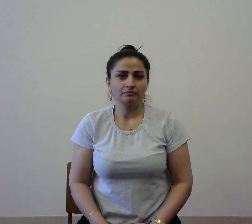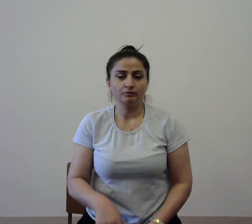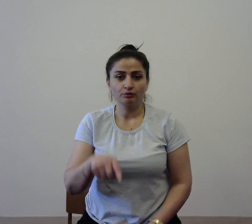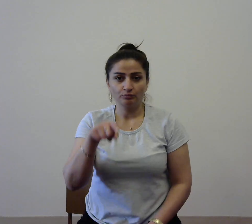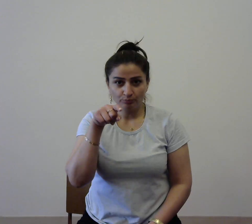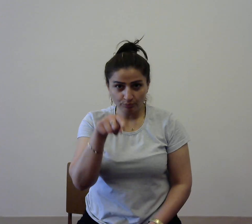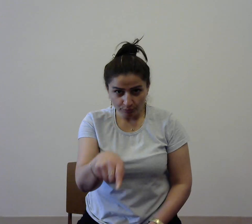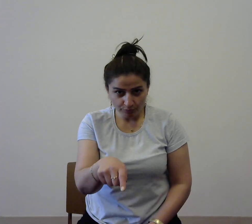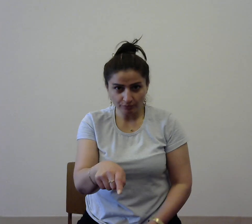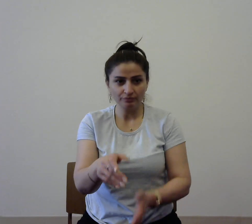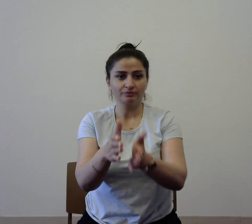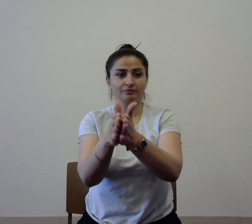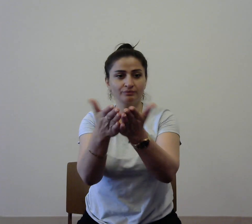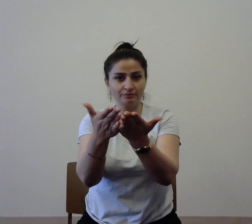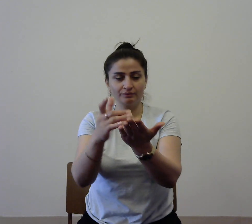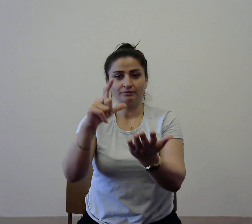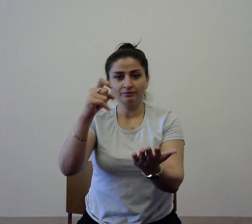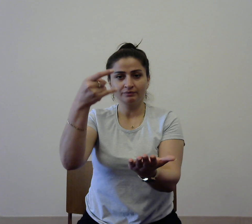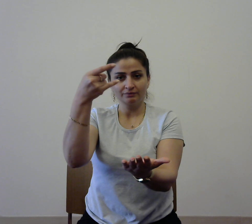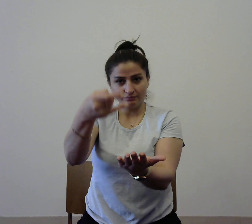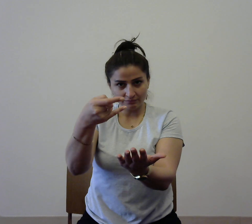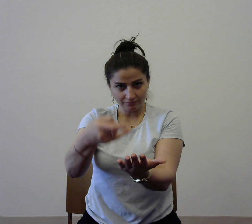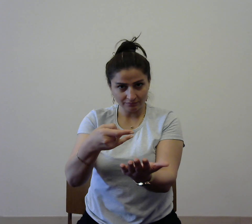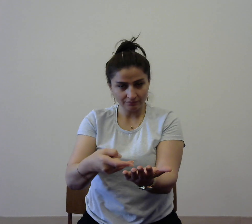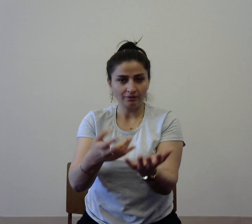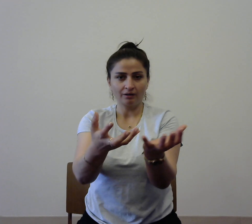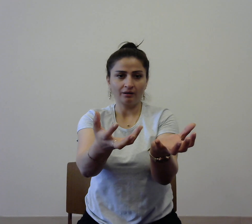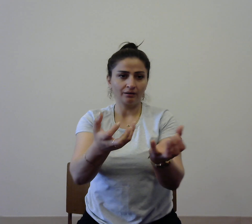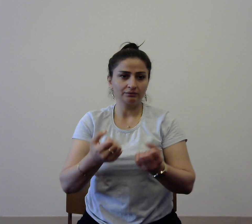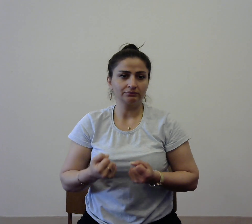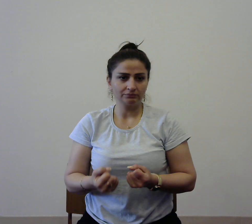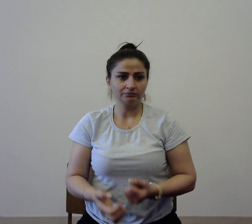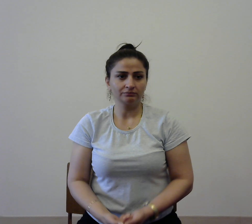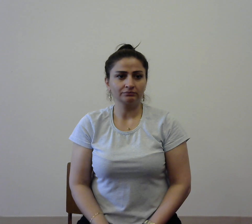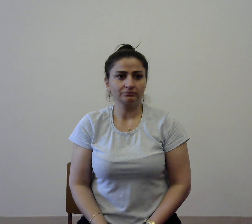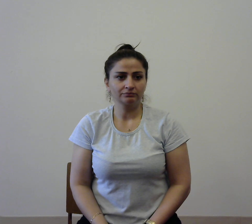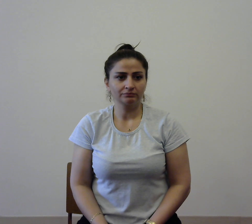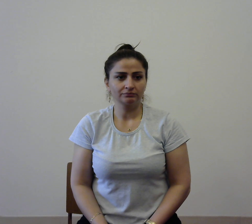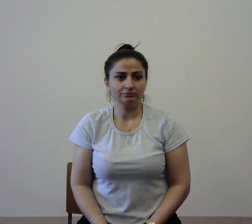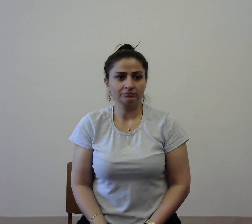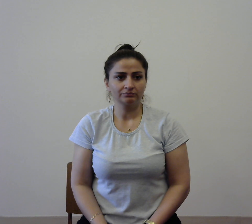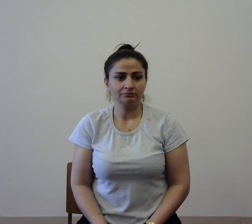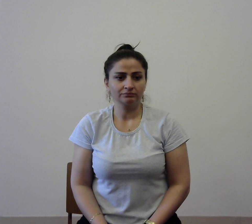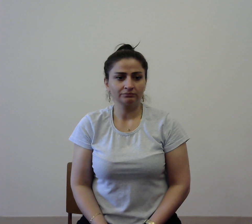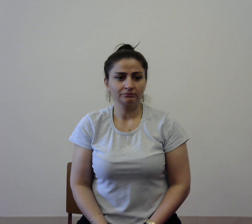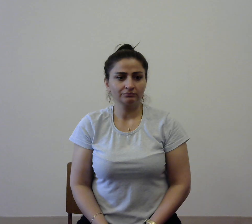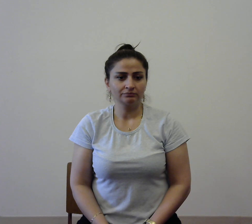Bu kitabları sərgidən almışam